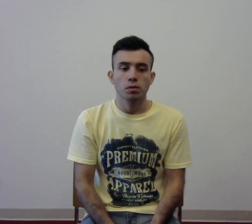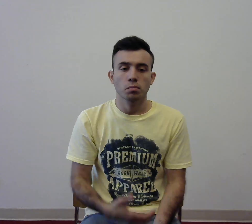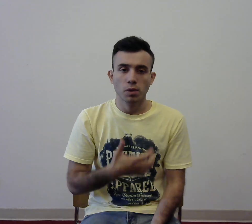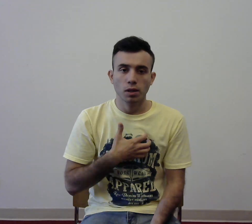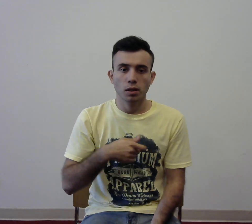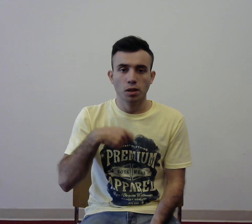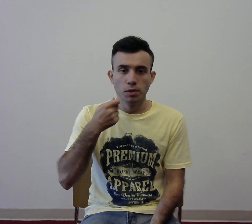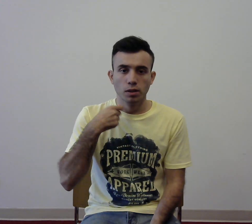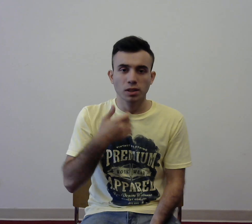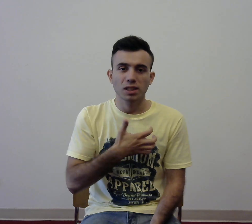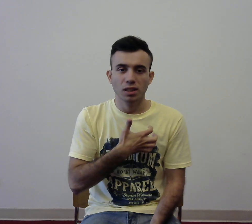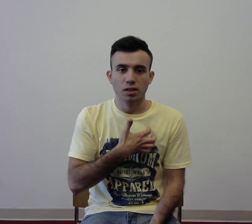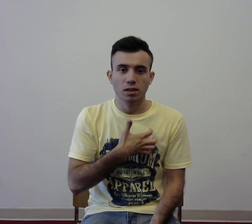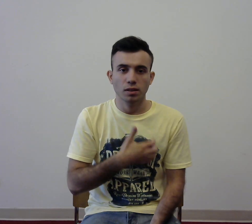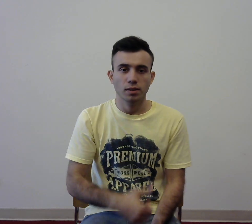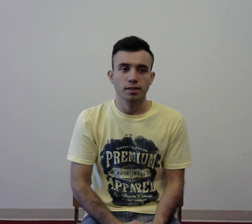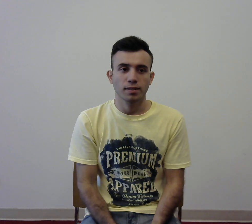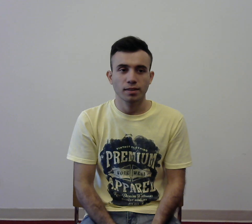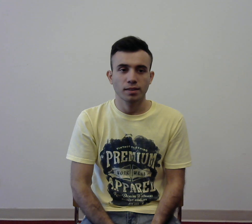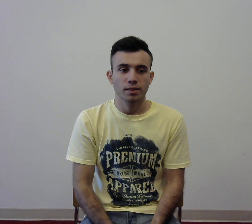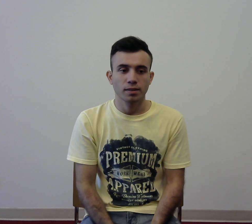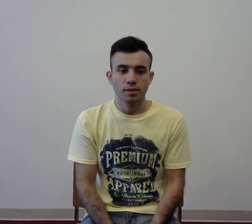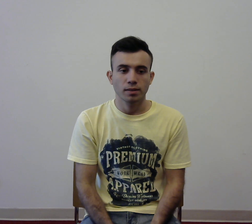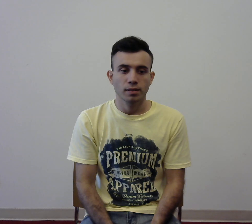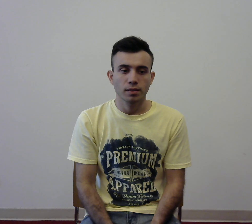Mən yemək istəyirəm